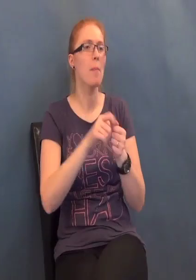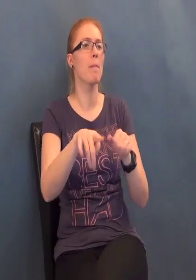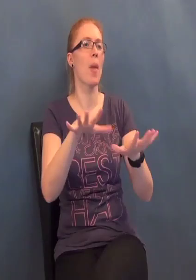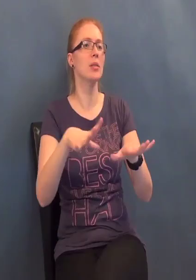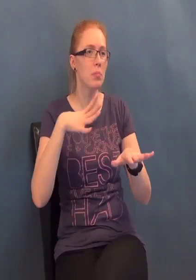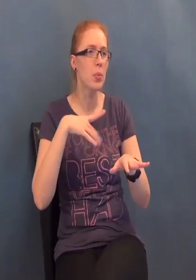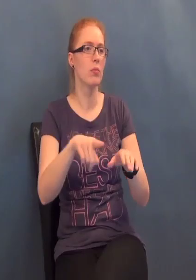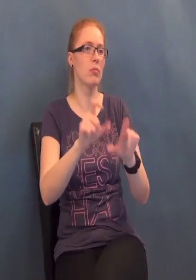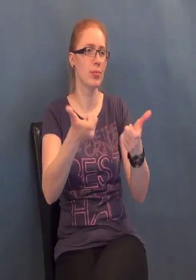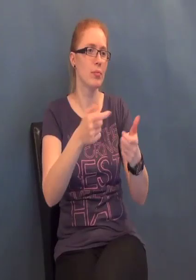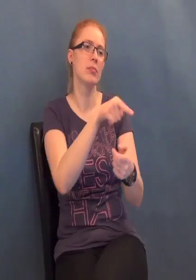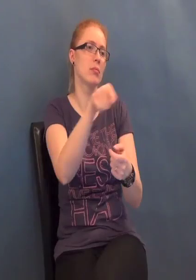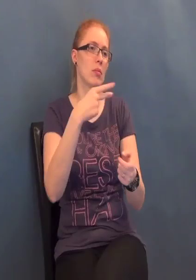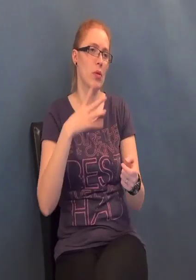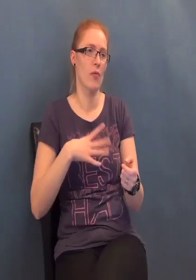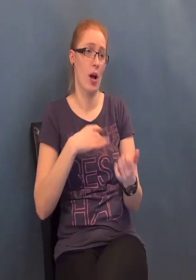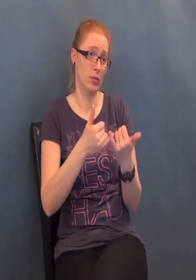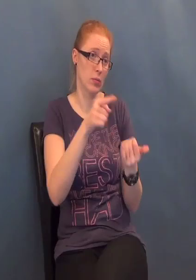Albo w to miejsce, gdzie był wypadek i tam nie warto przychodzić.